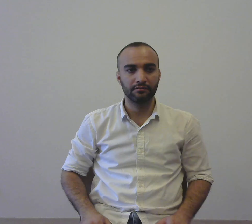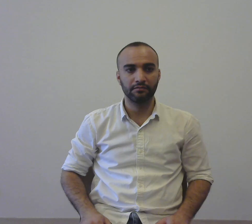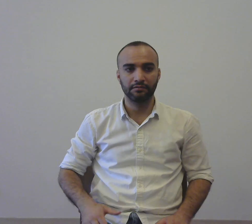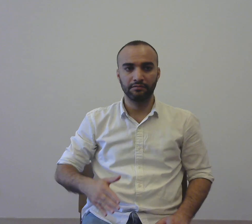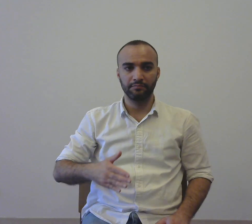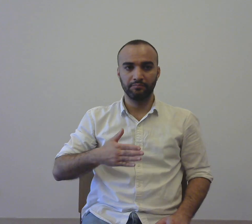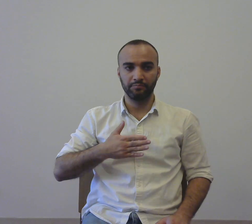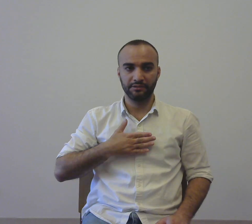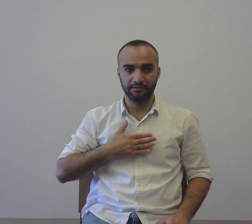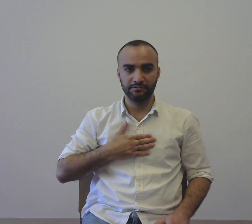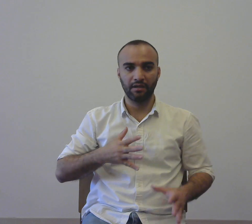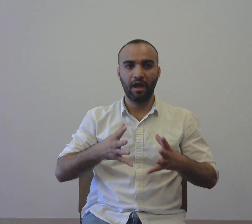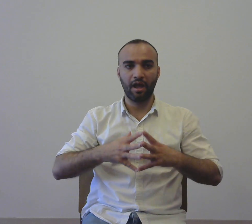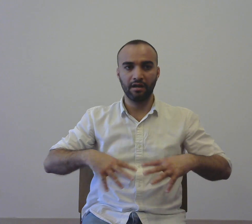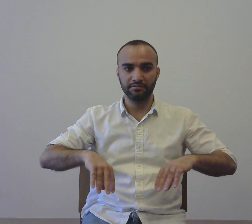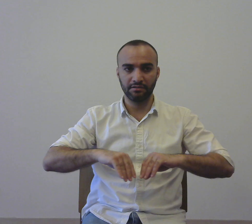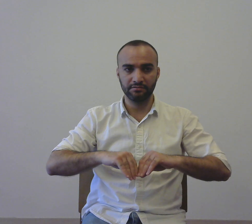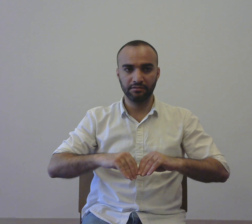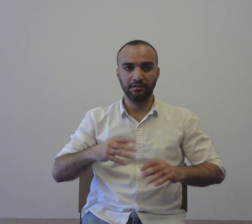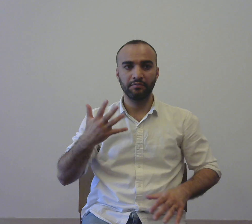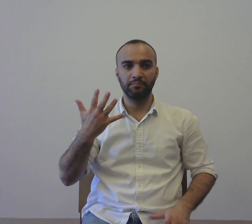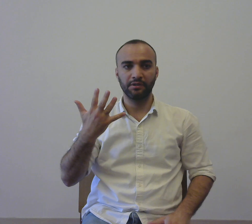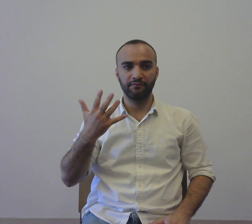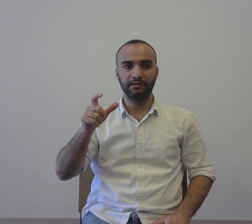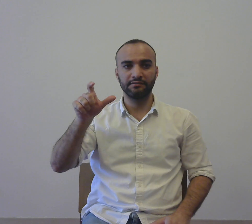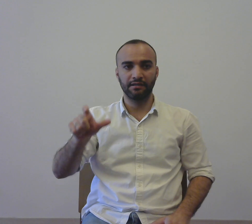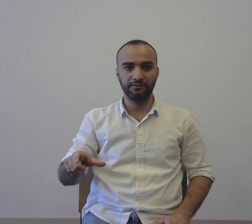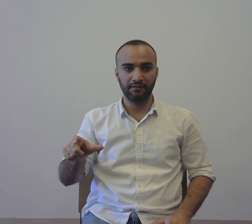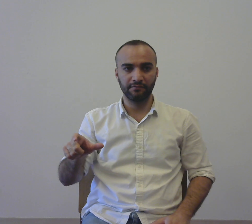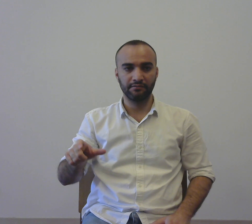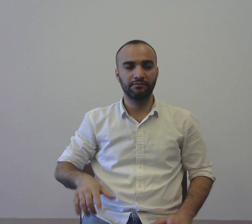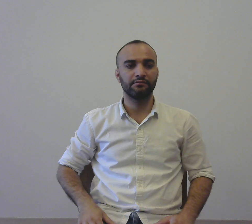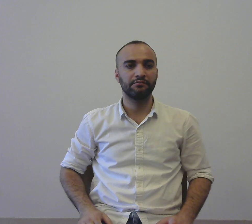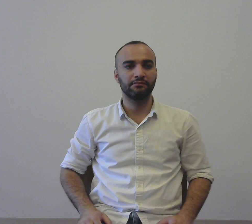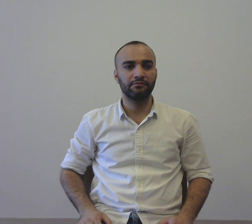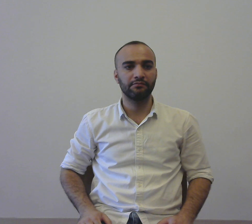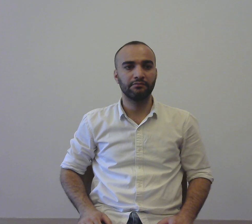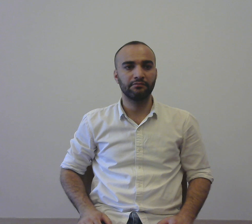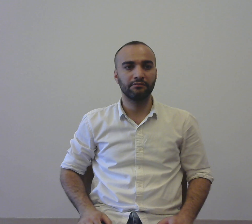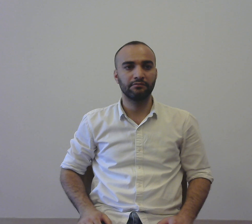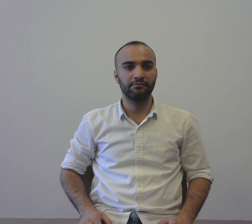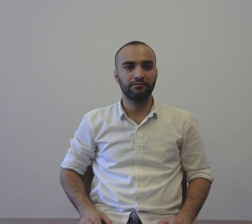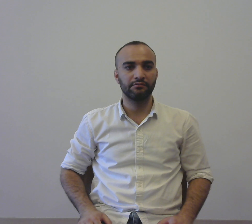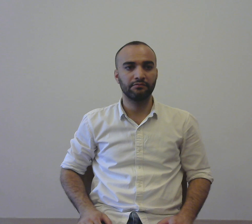Biz ailədə 5 nəfərik